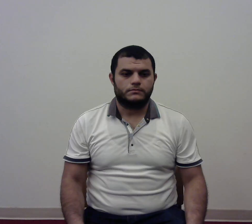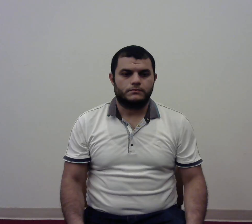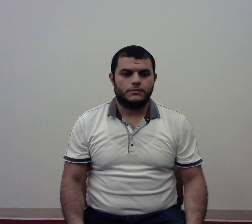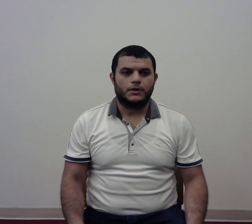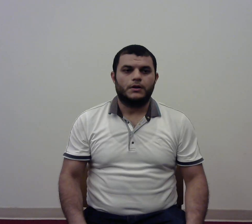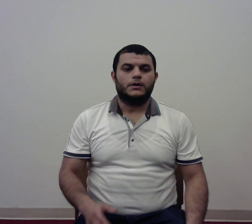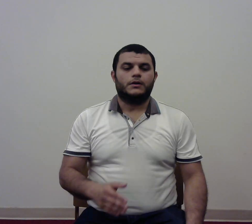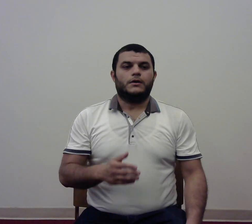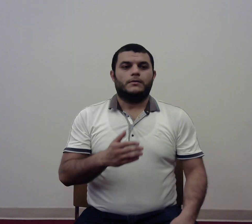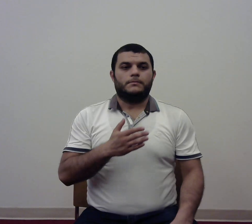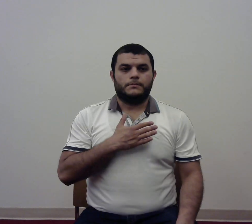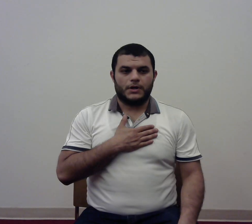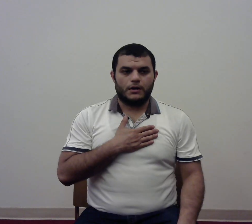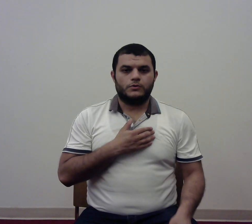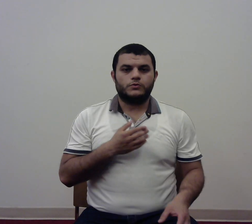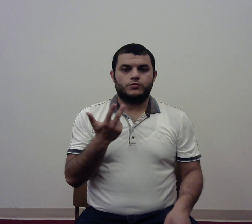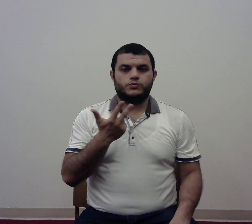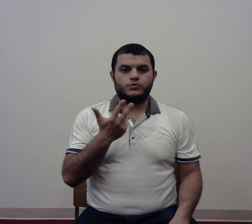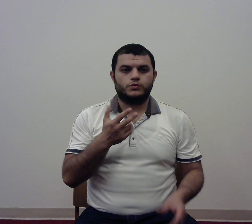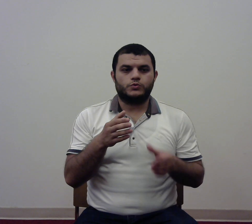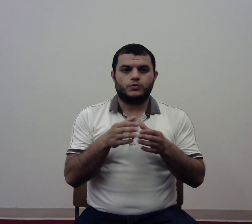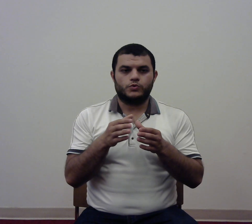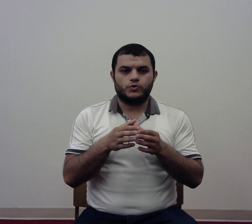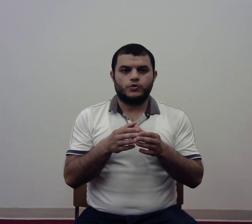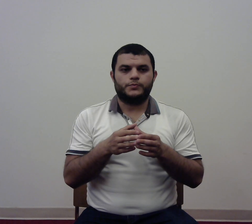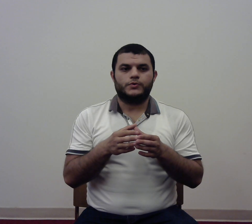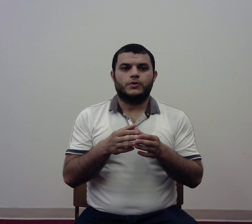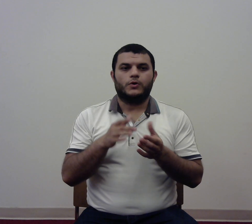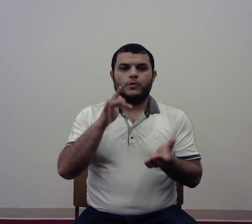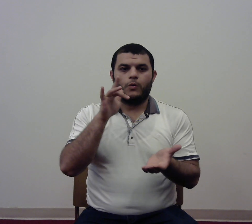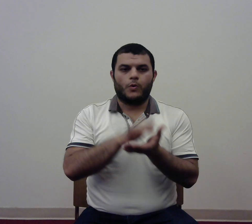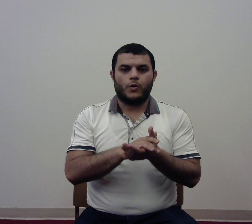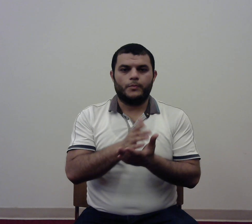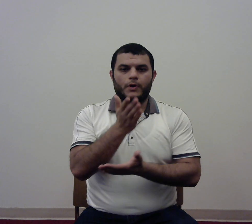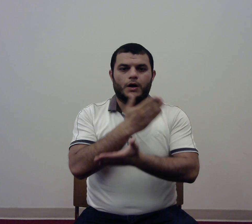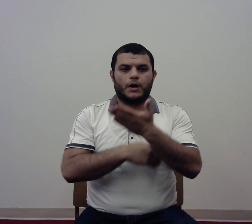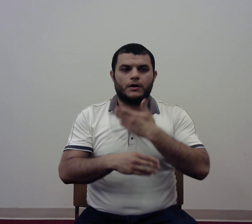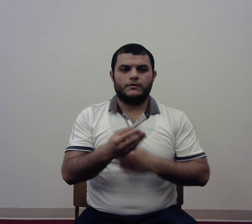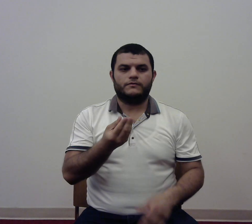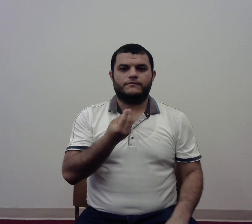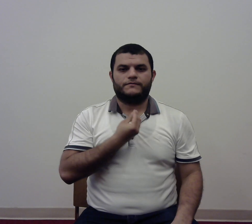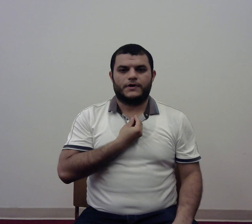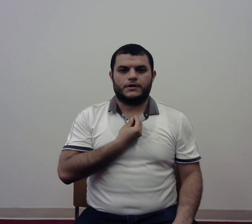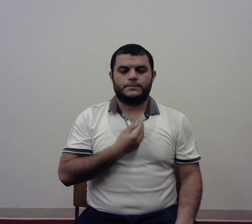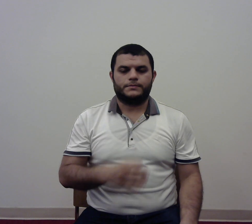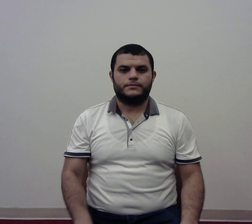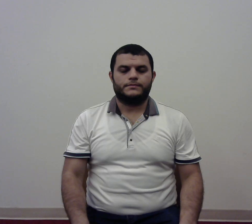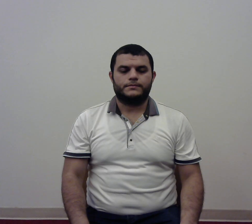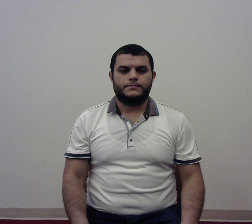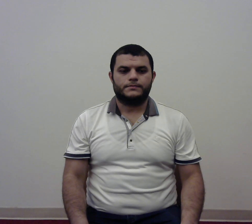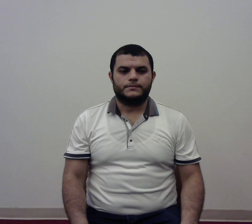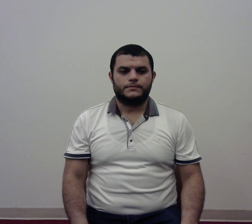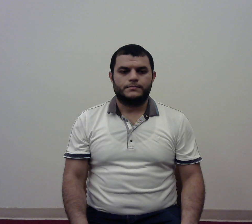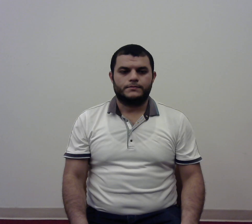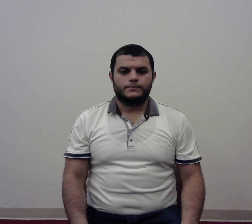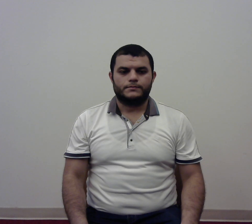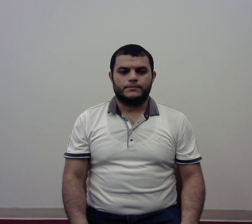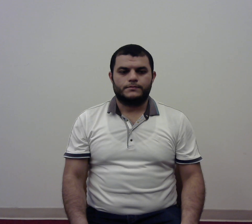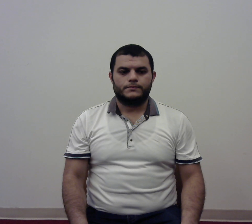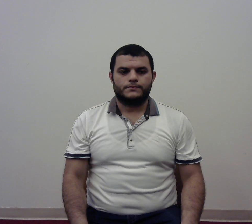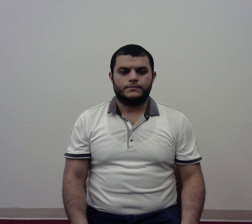Mənə III dərəcə müddətsiz əlillik verilib